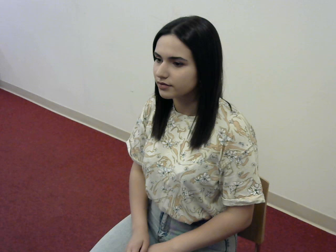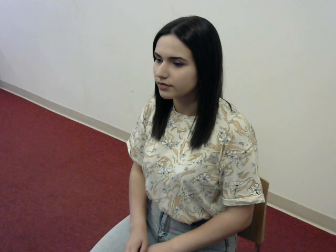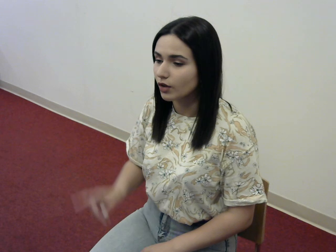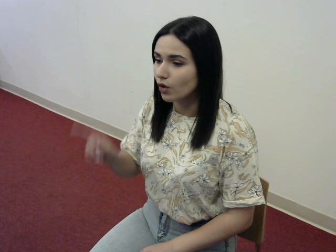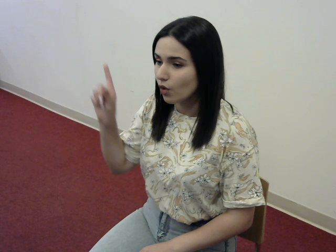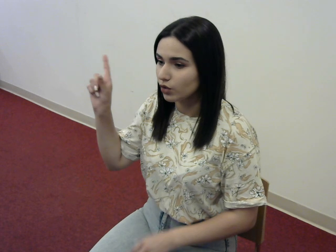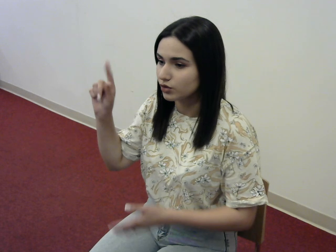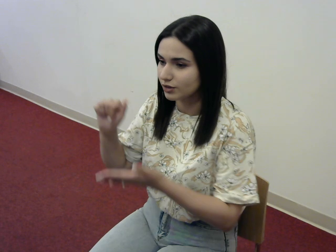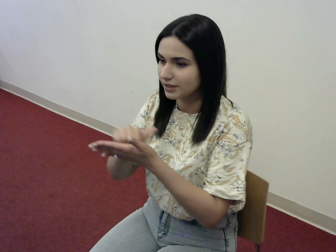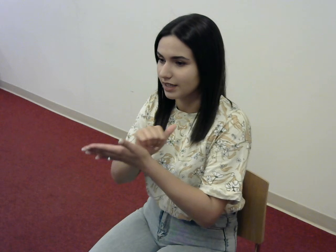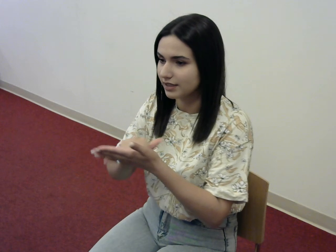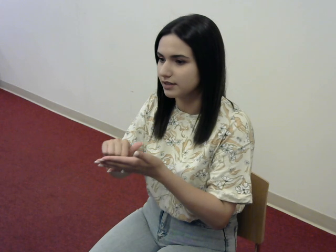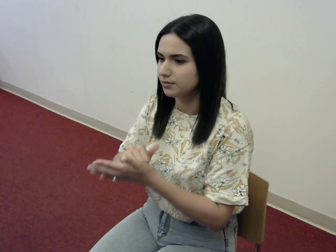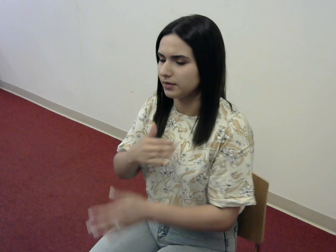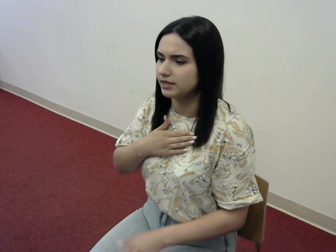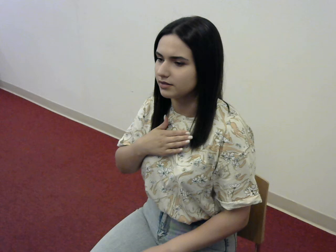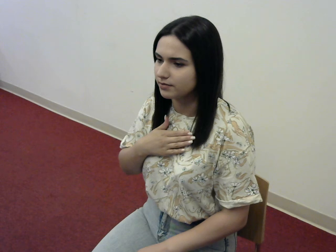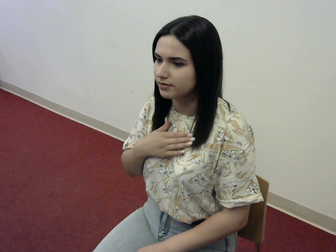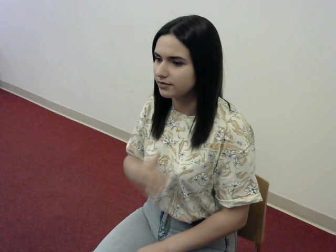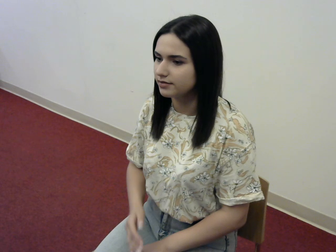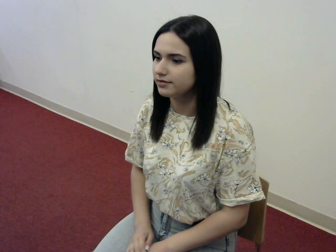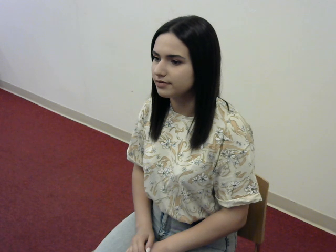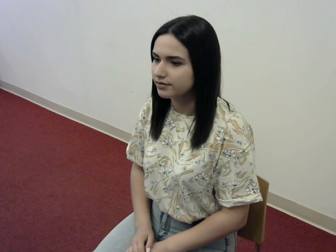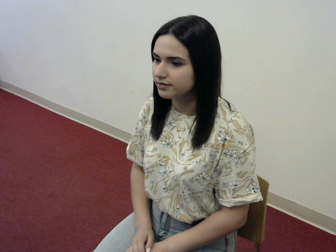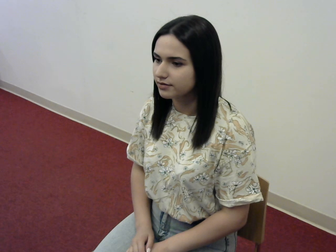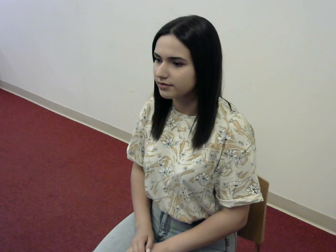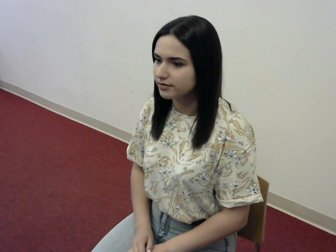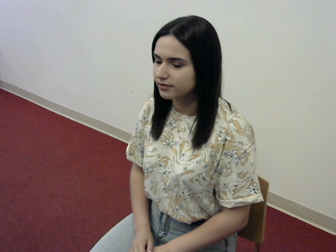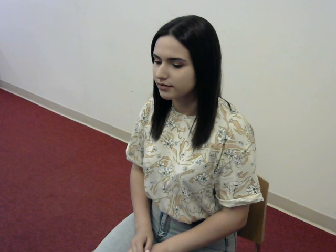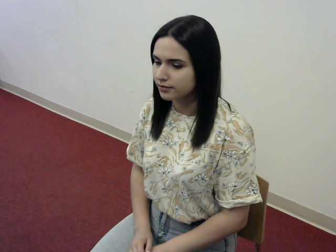Onun sənədləri məndədir